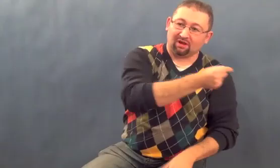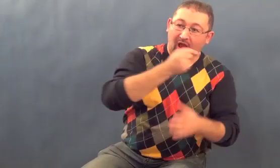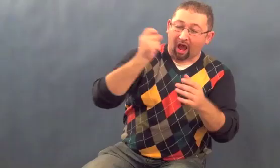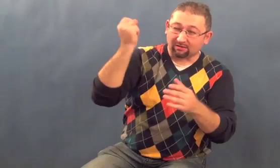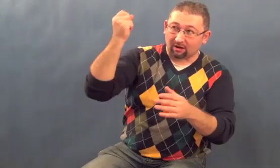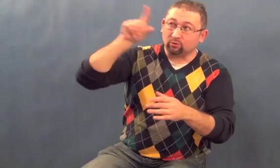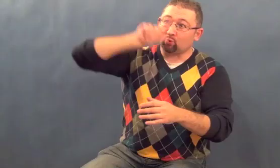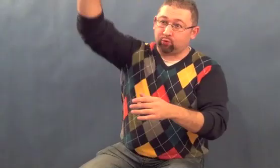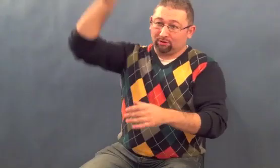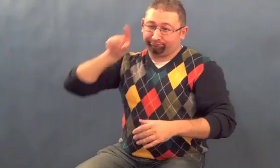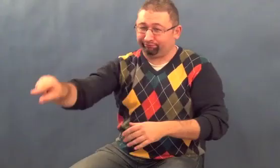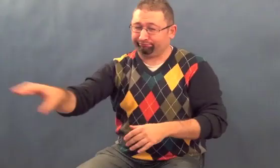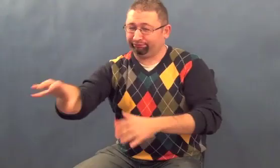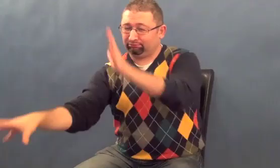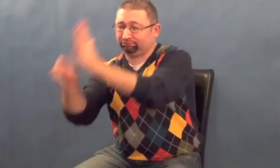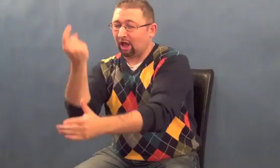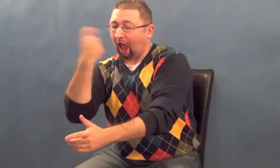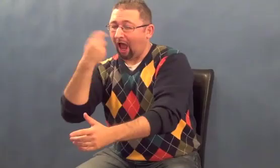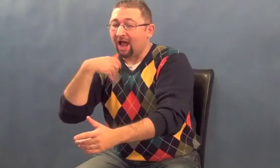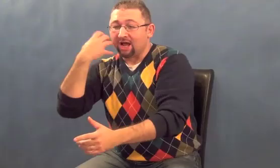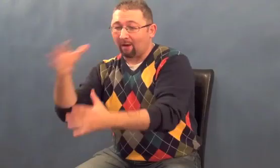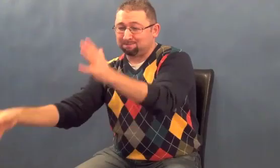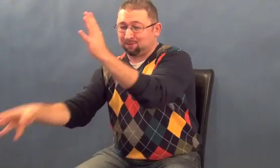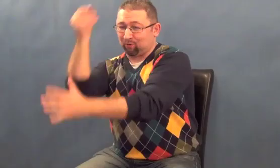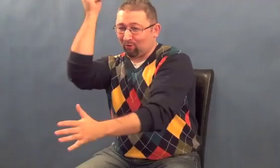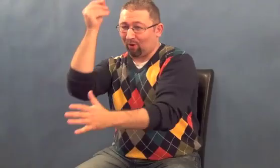Chwilę później pojawiła się kukułka, zabrała wszystkie jabłka, ukradła je.